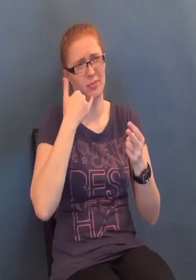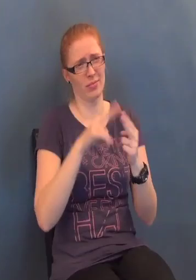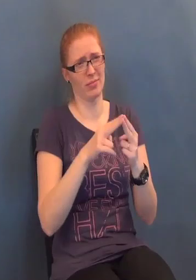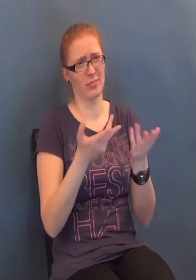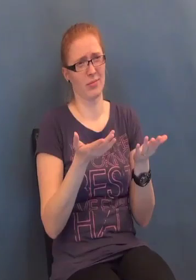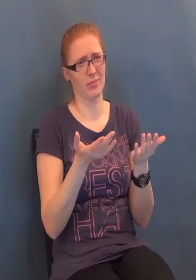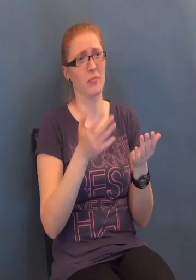Umówimy się telefonicznie.